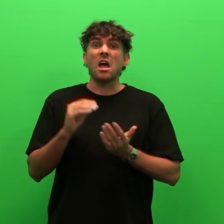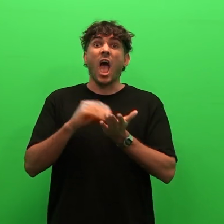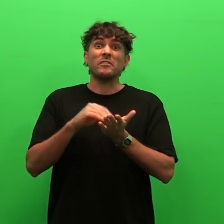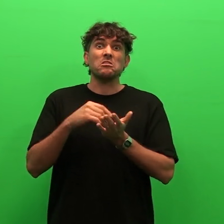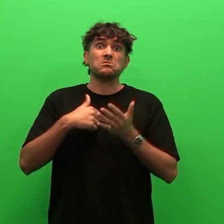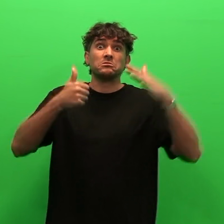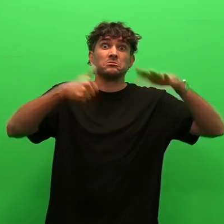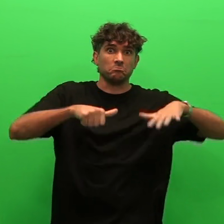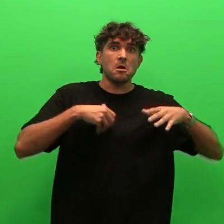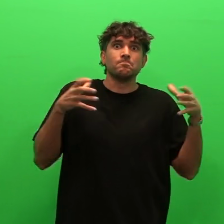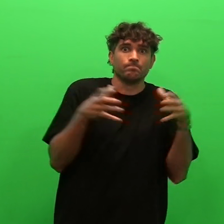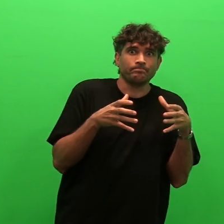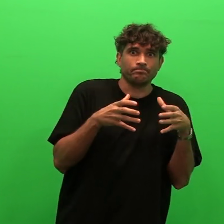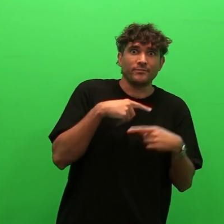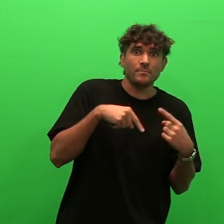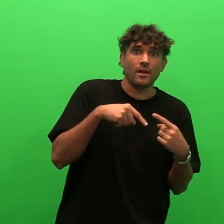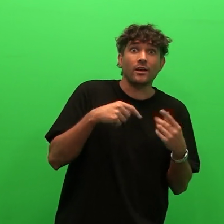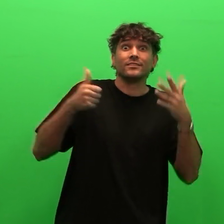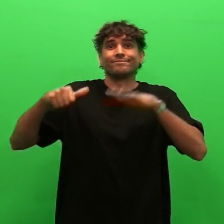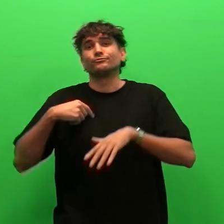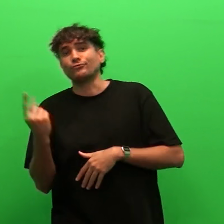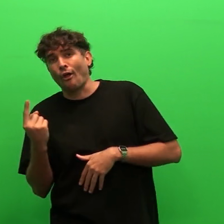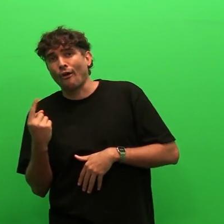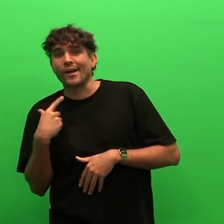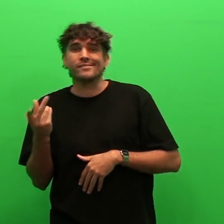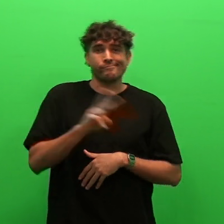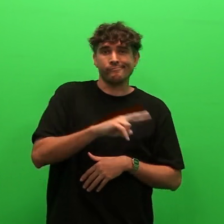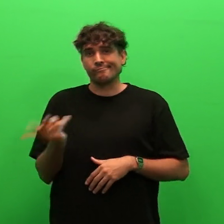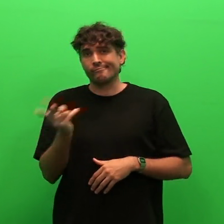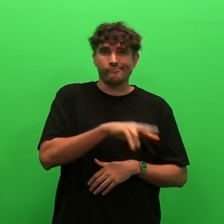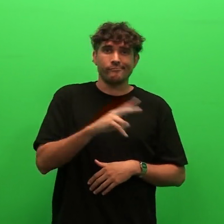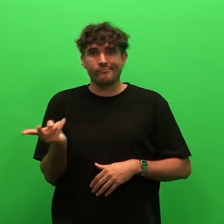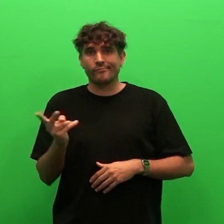De vegades estic sis mesos amb la família i després sis mesos on visc sol, vaig alternant les dues coses.